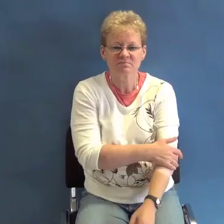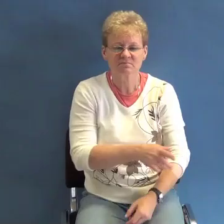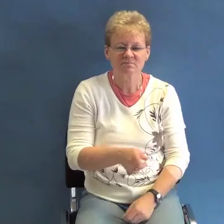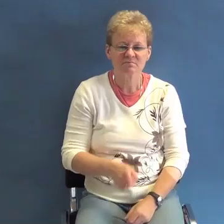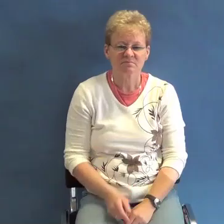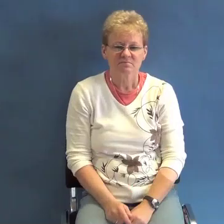A Ty?